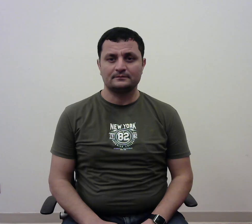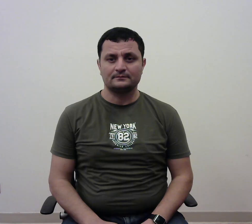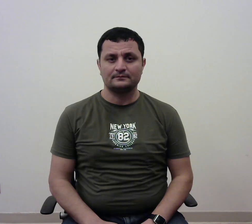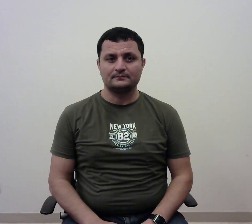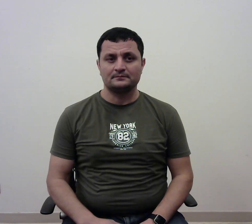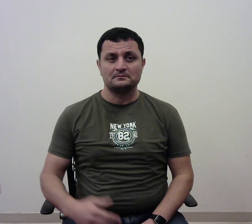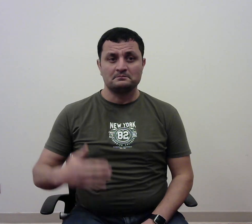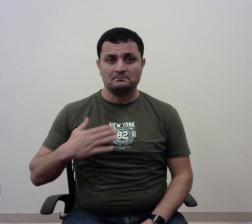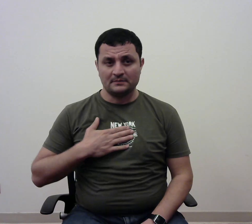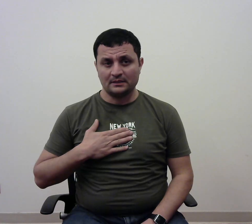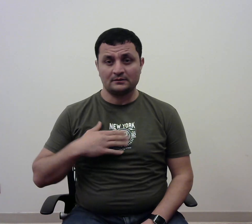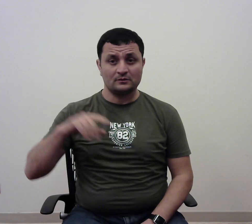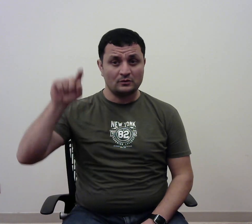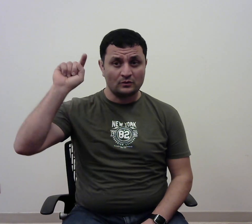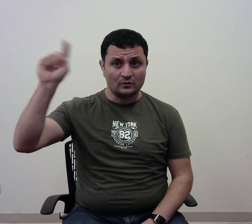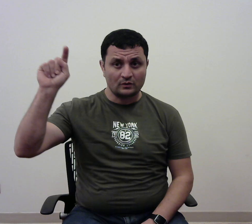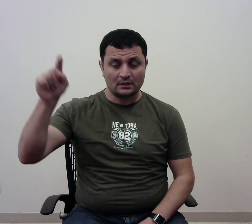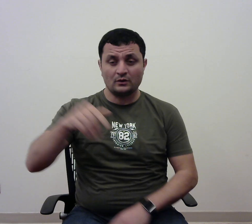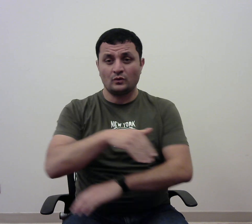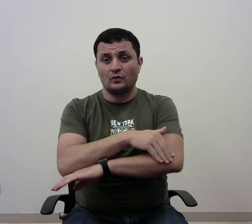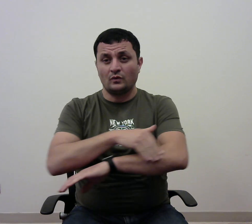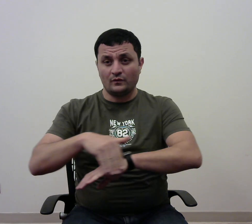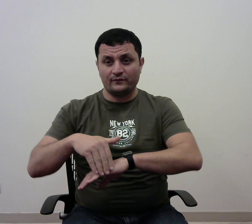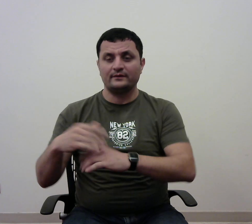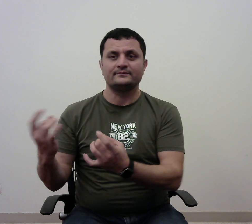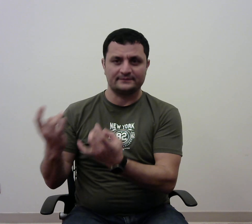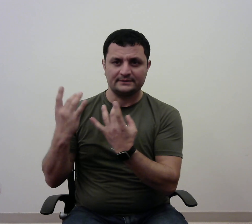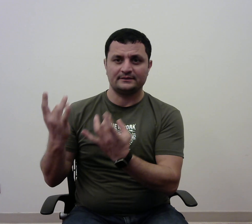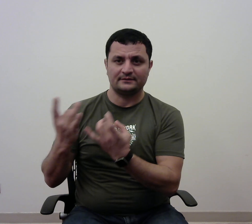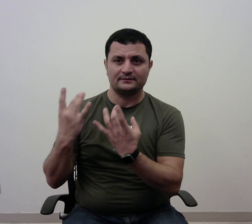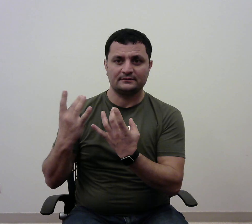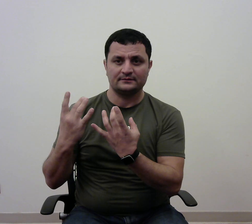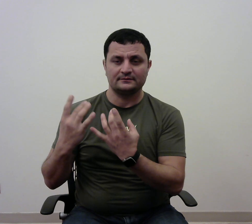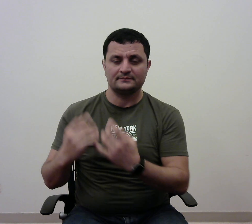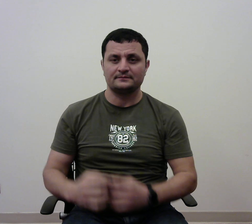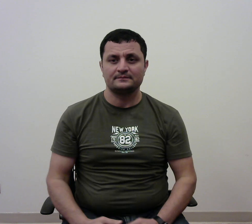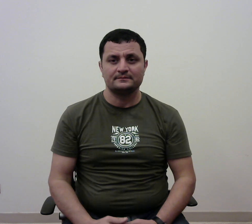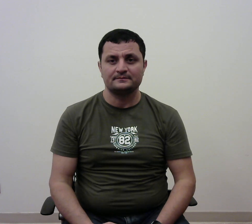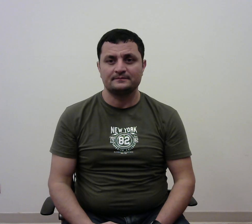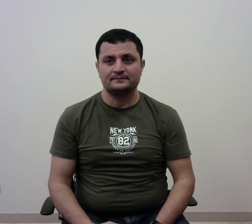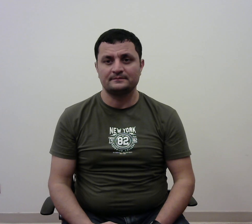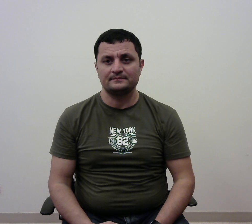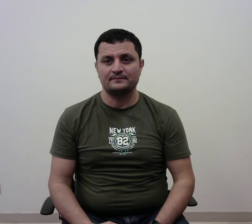Mənə oranın ünvanını deyin